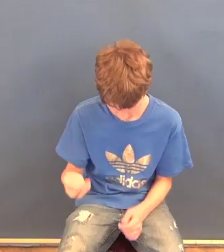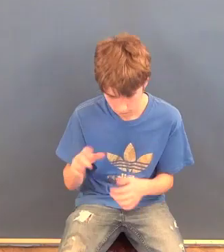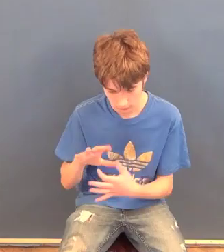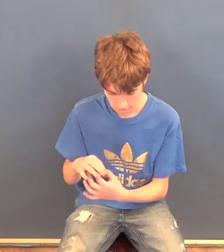Kłódka.